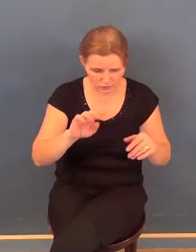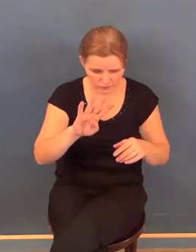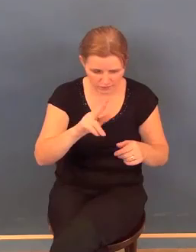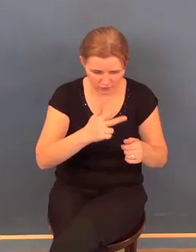Szósta...